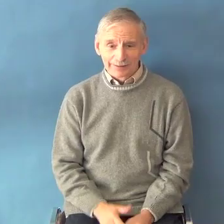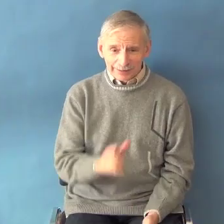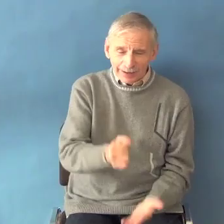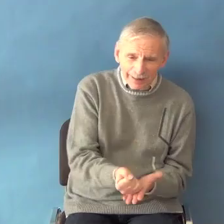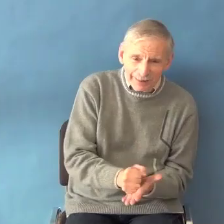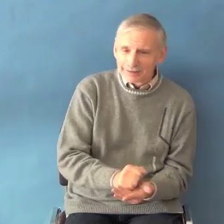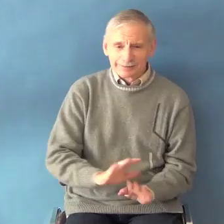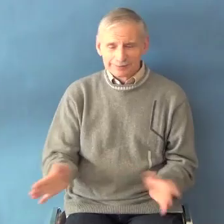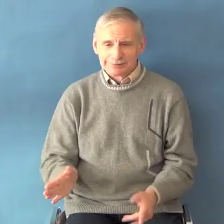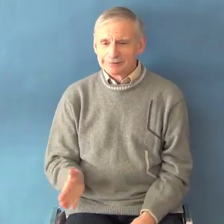Nie zgniatać.